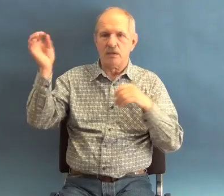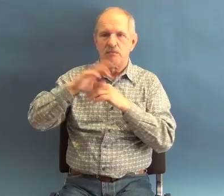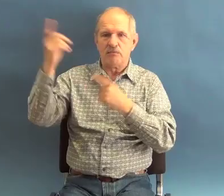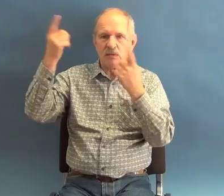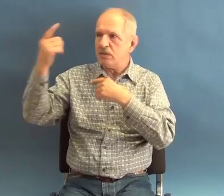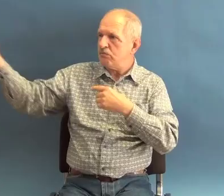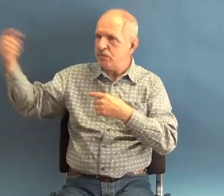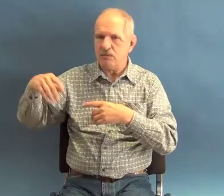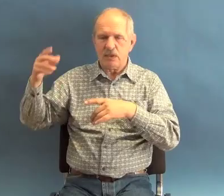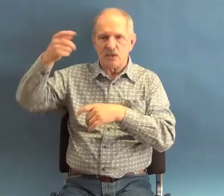Zjawia się straż pożarna.